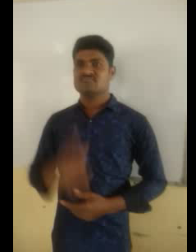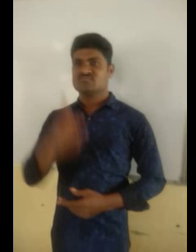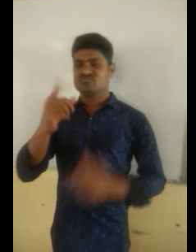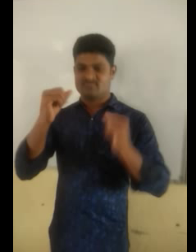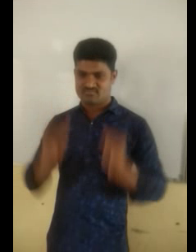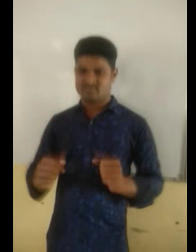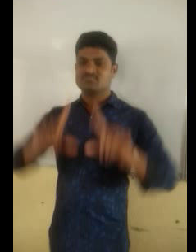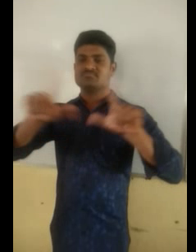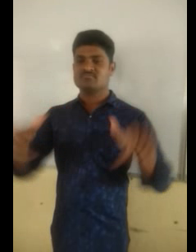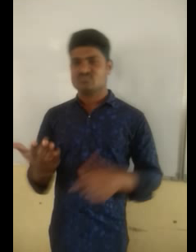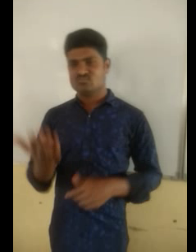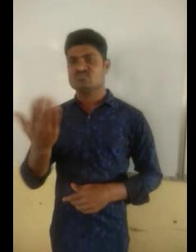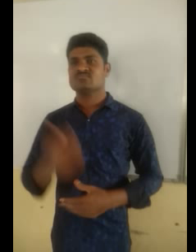i am sitting in the class